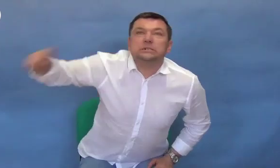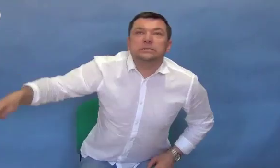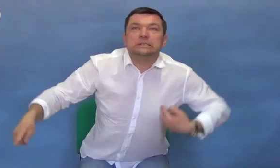To zakaz.